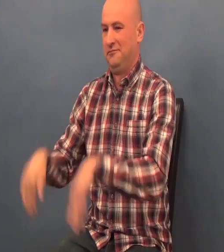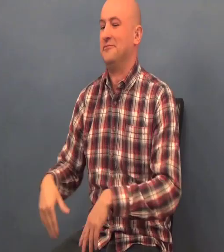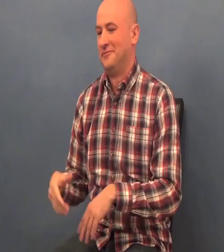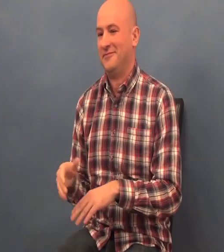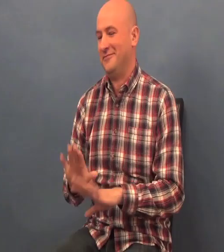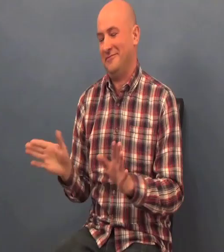Koniec.